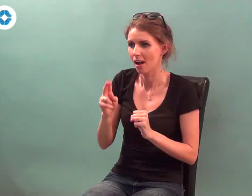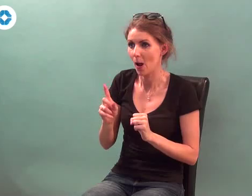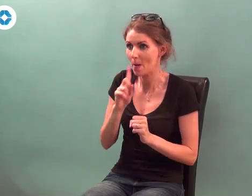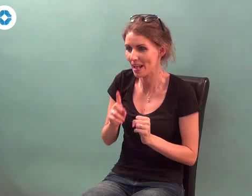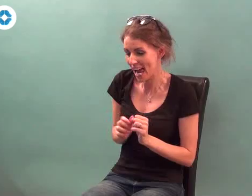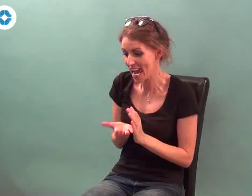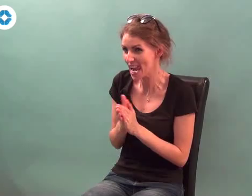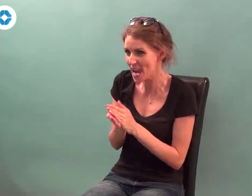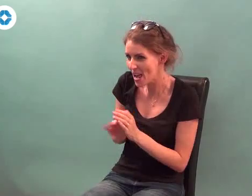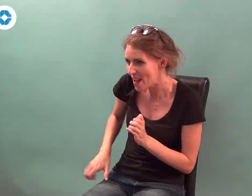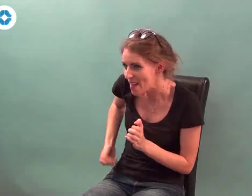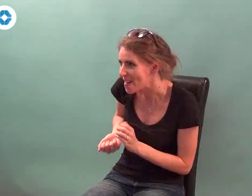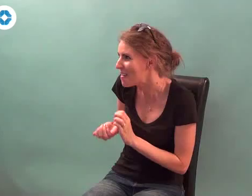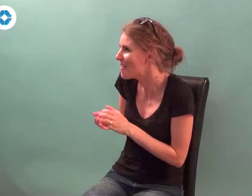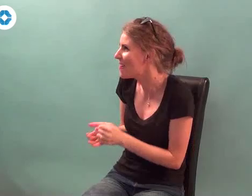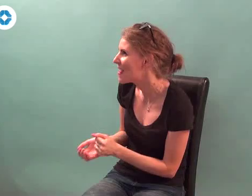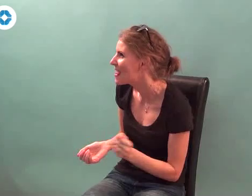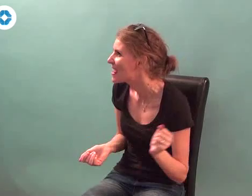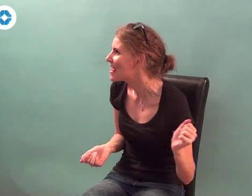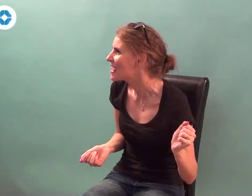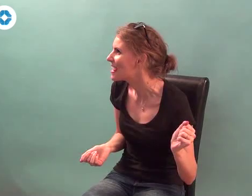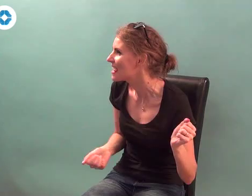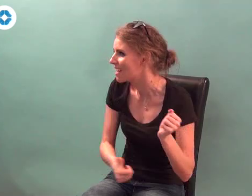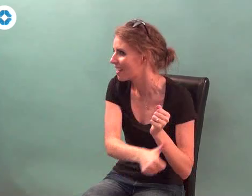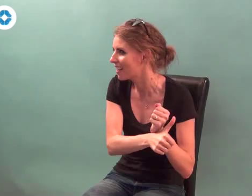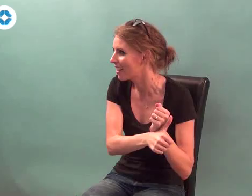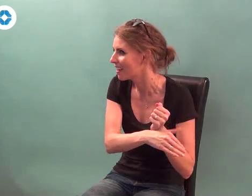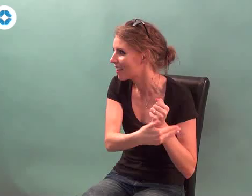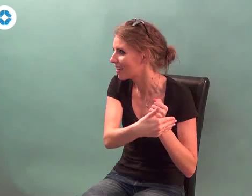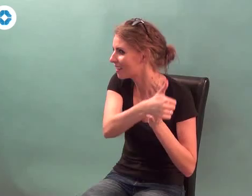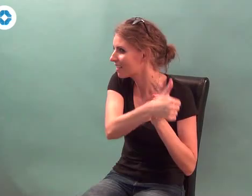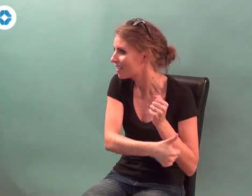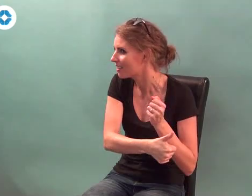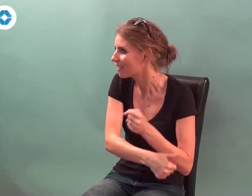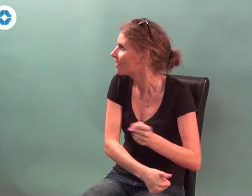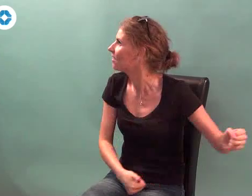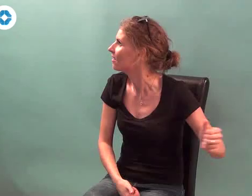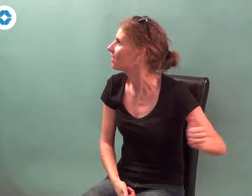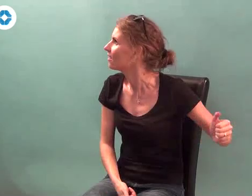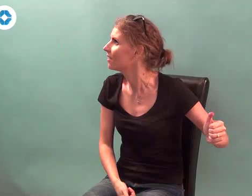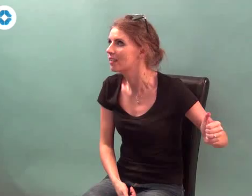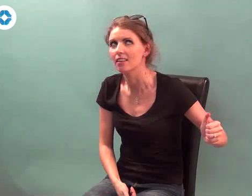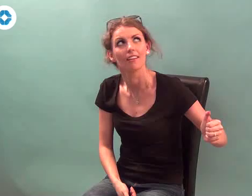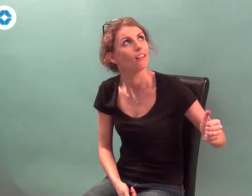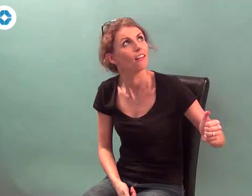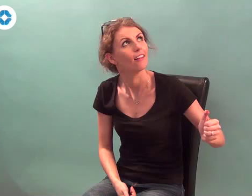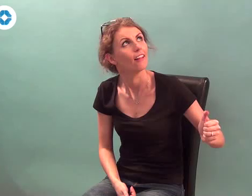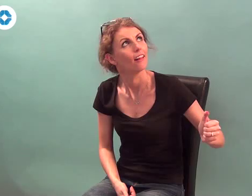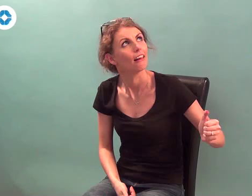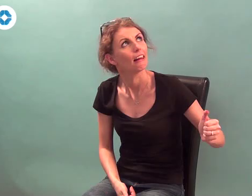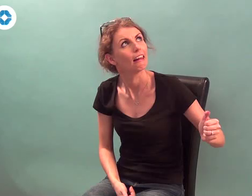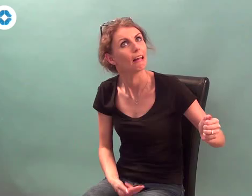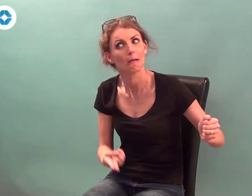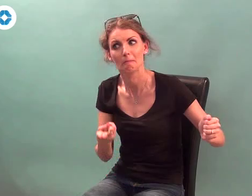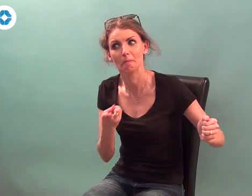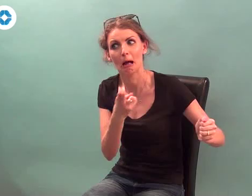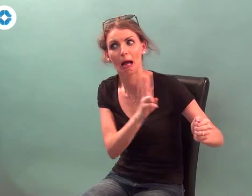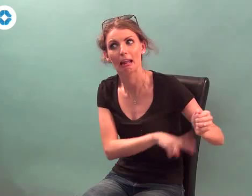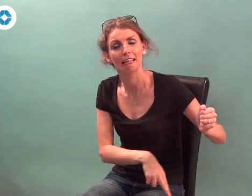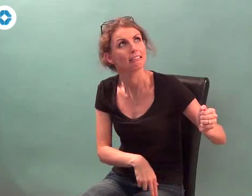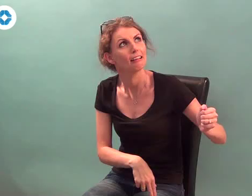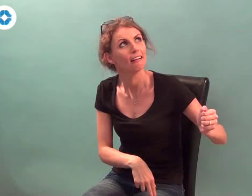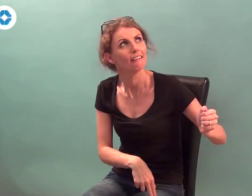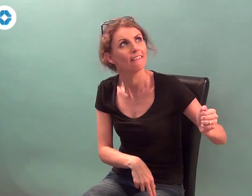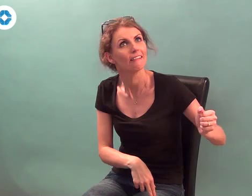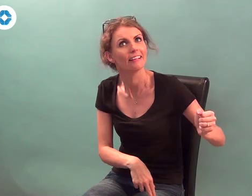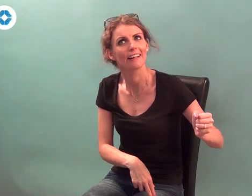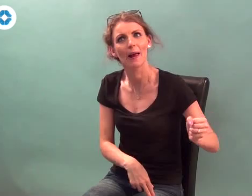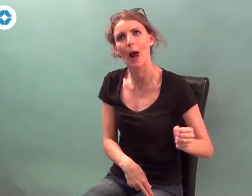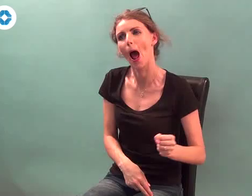Chłopak zaciera ręce, wyjmuje kamienie z kieszeni, zamachuje się, ale za nim ktoś stoi. Ręką dotyka kogoś i odwraca się: to policjant!